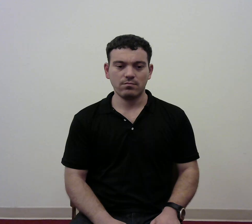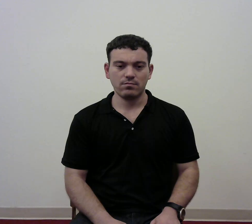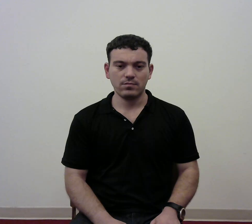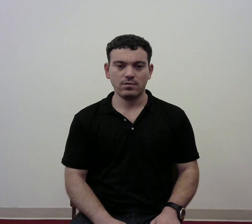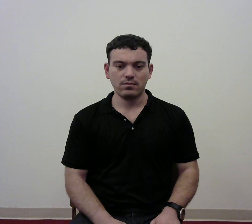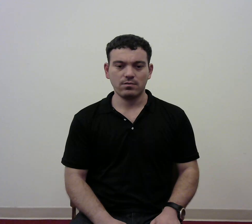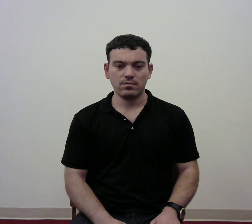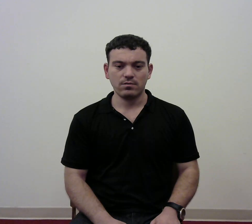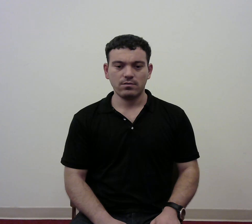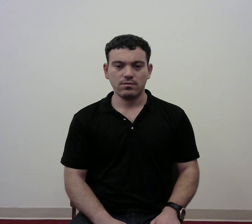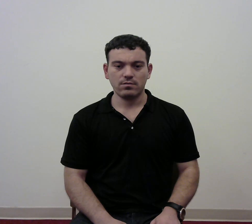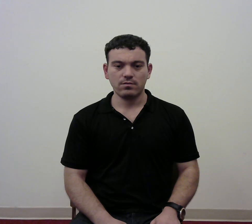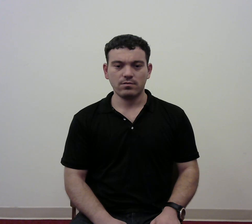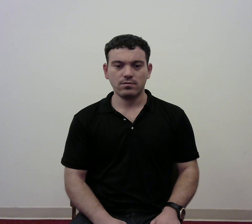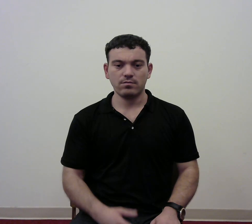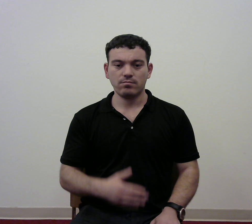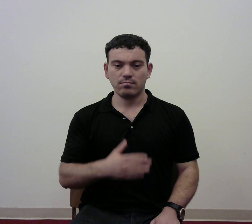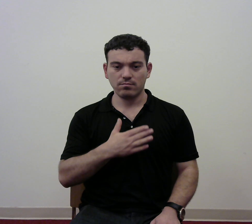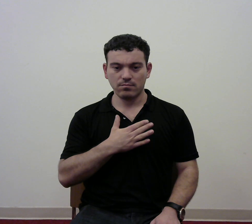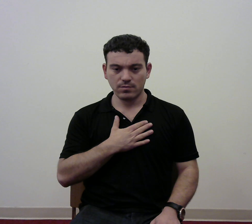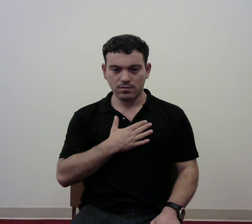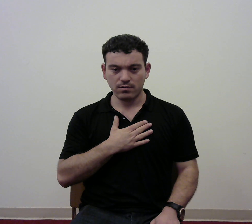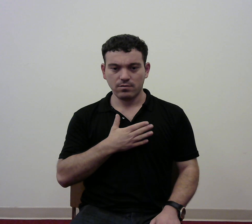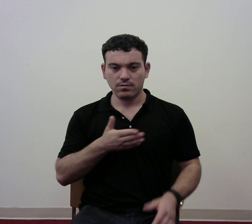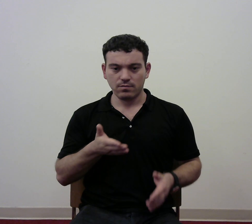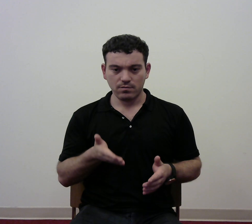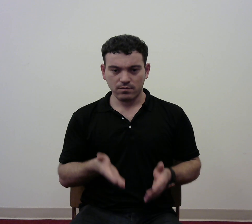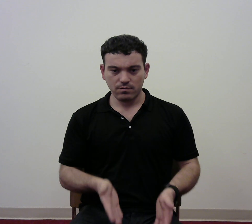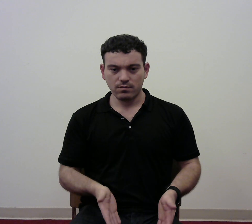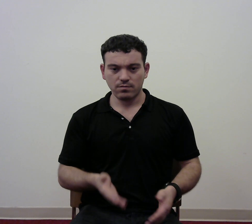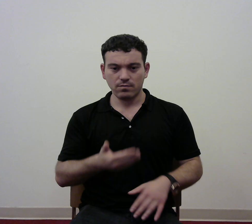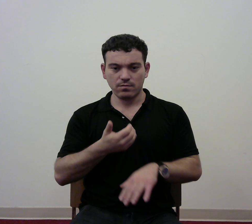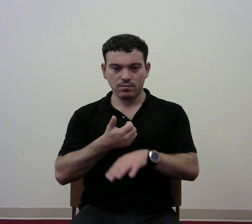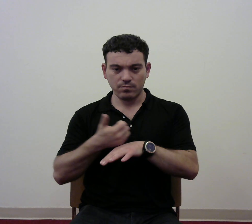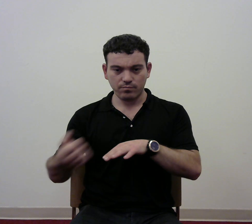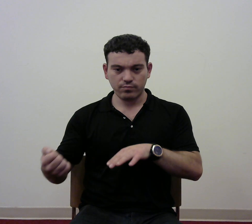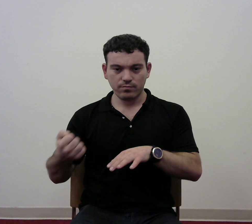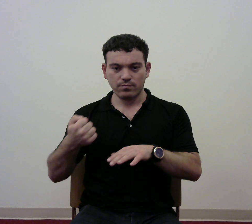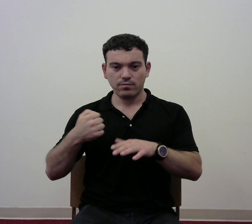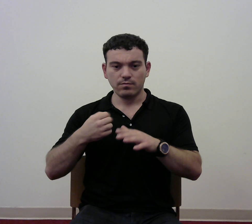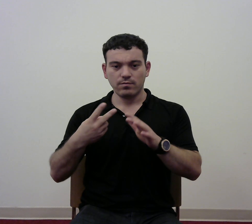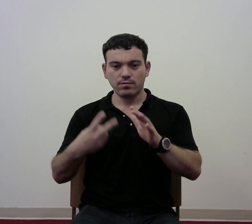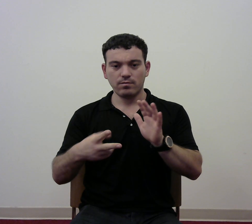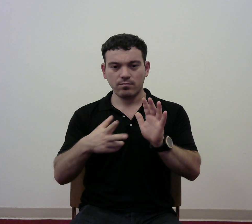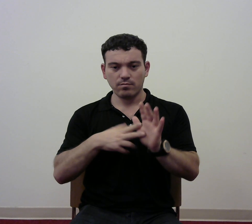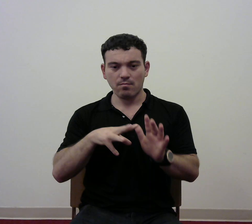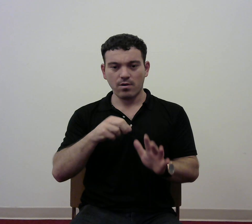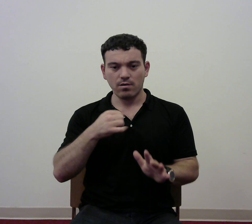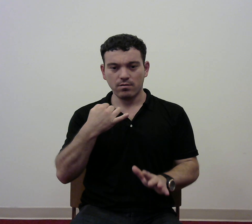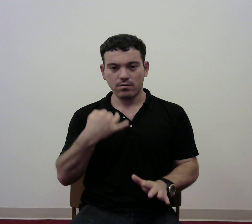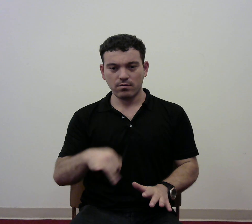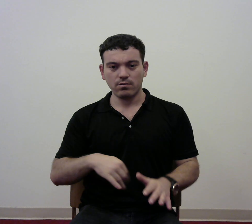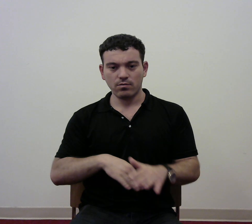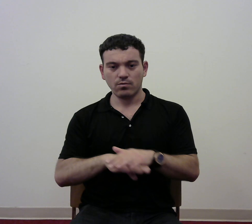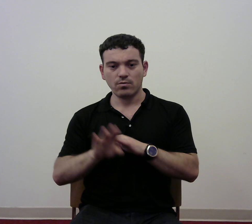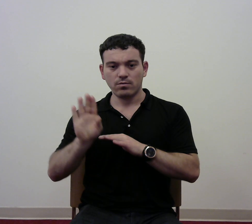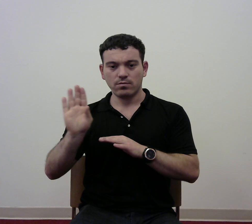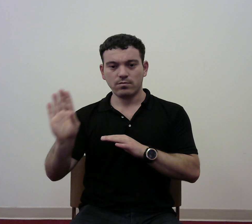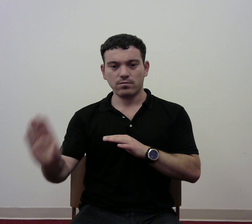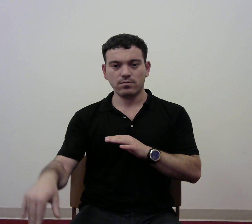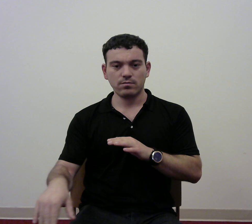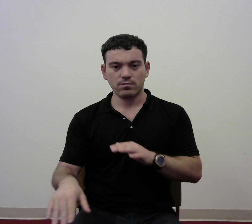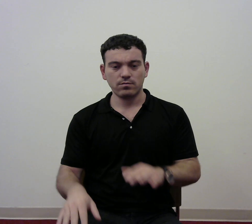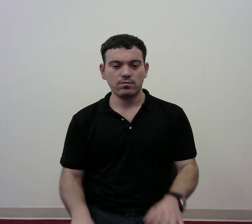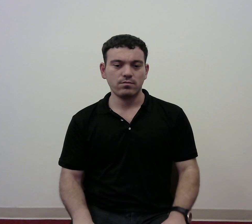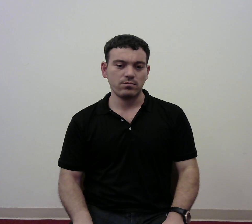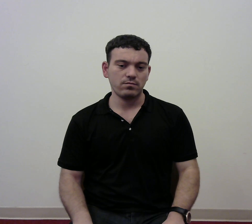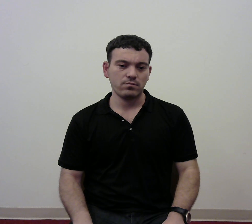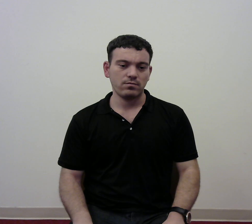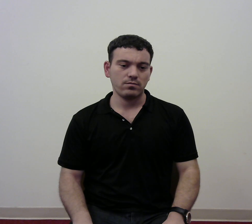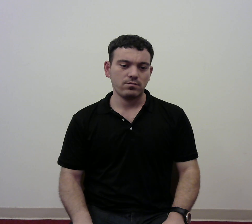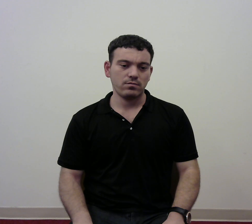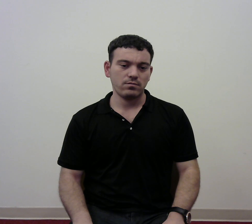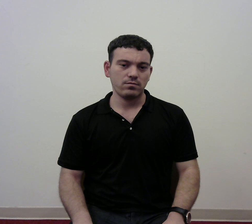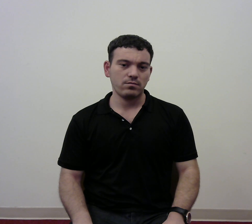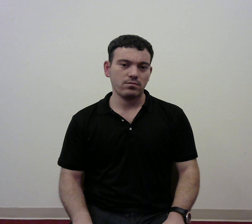Mən burdan çıxıb 28 maya gedəcəm